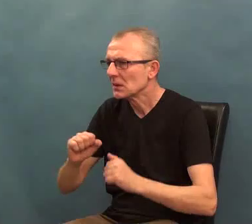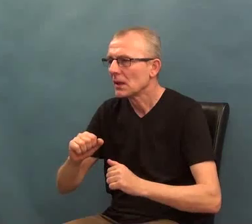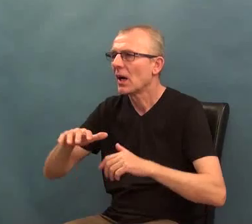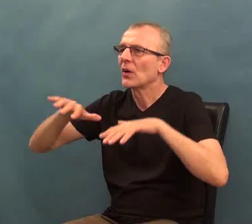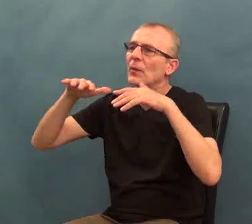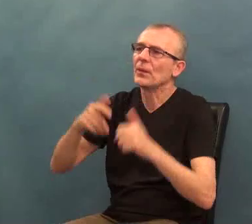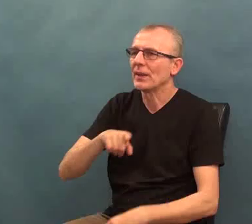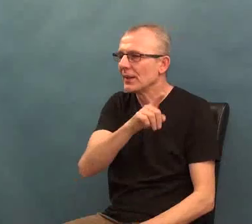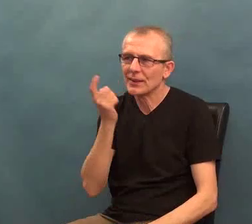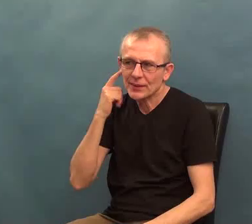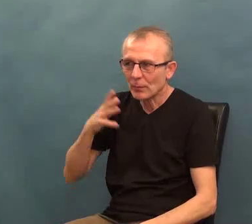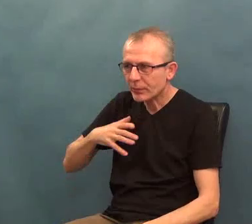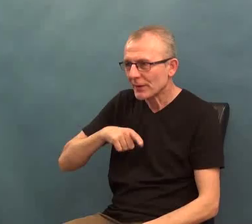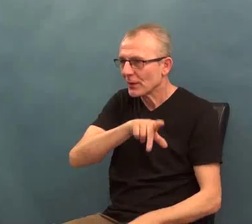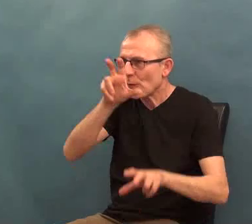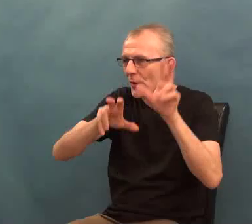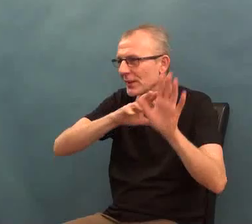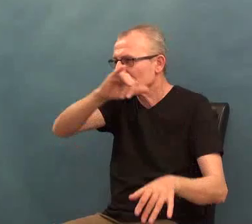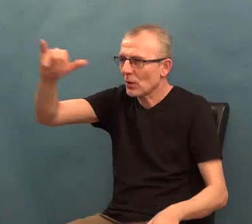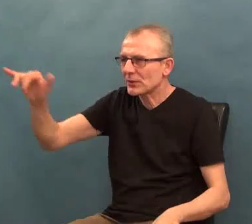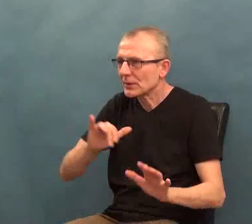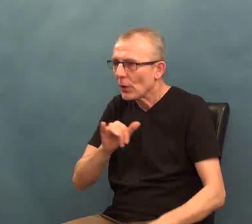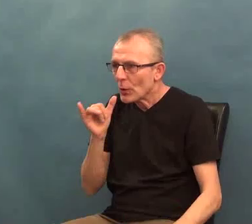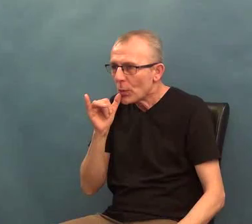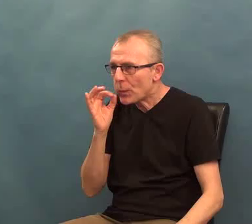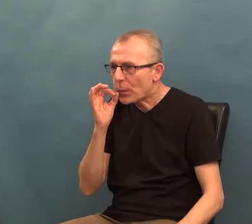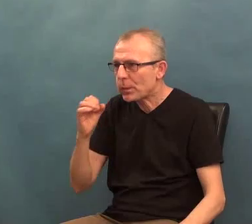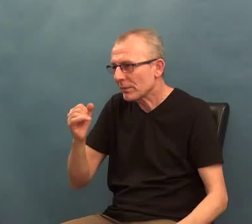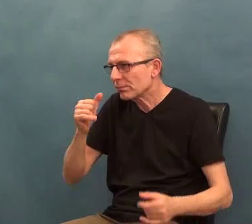Okazało się, że jacyś obcy słyszący palili papierosy w hotelu.